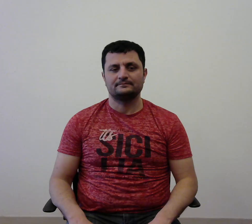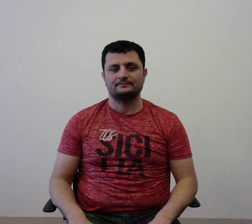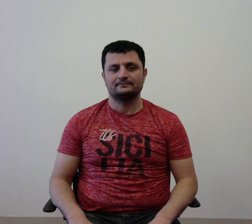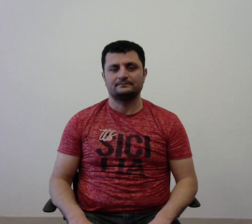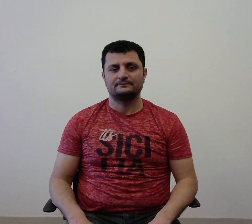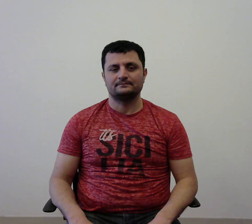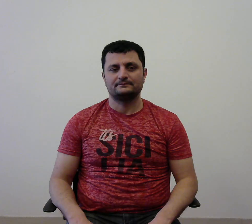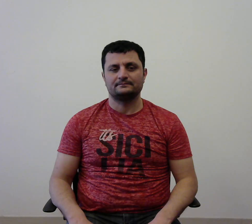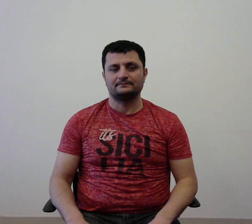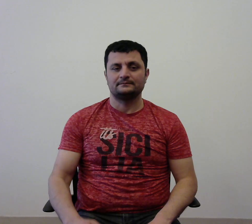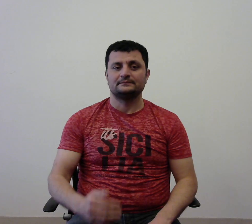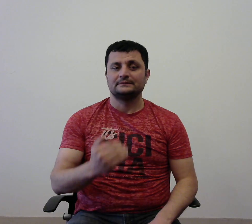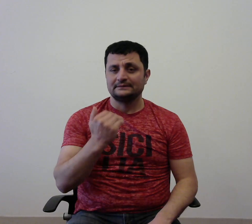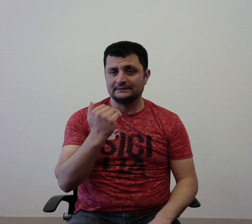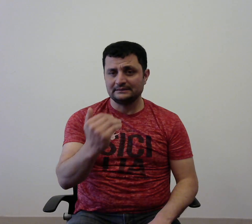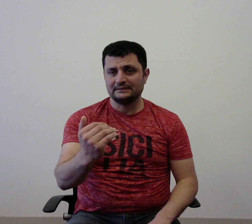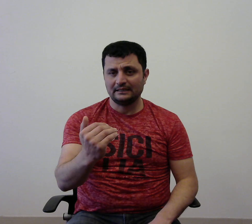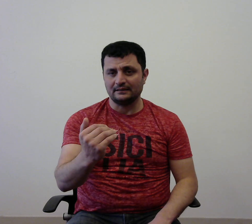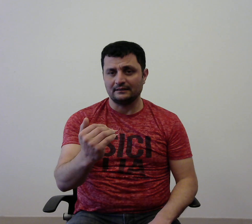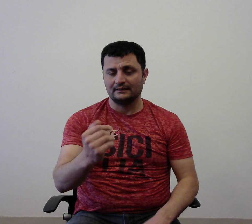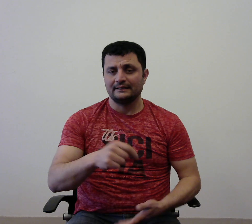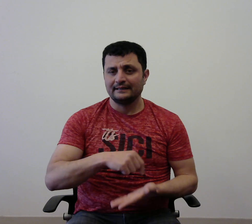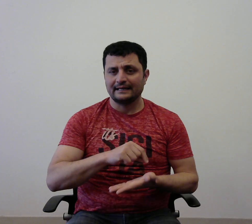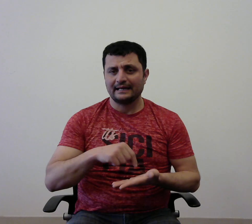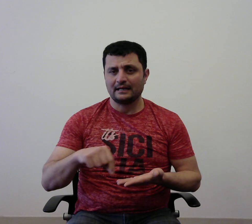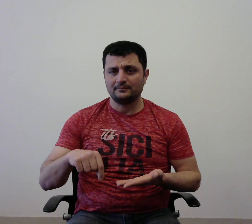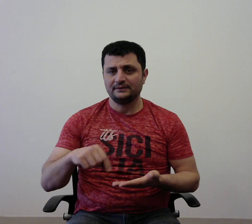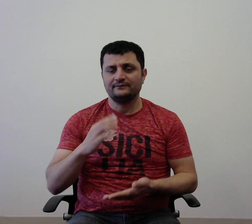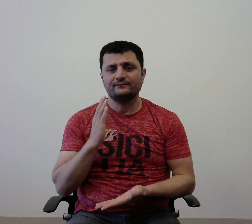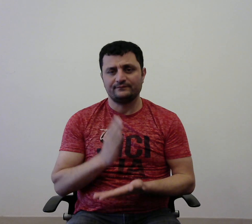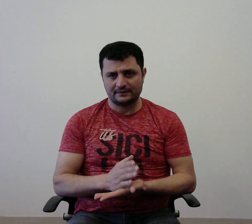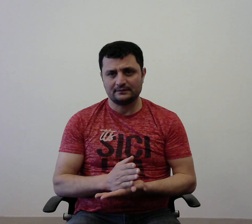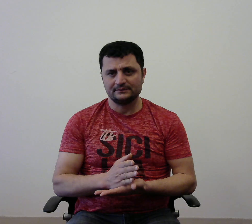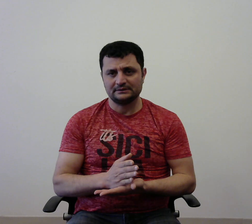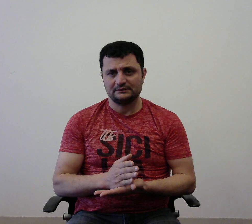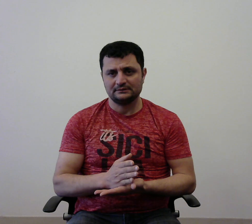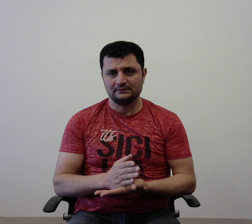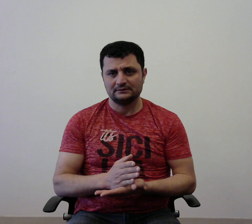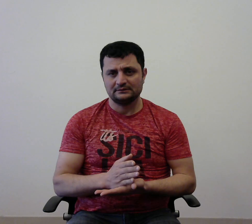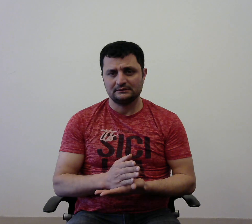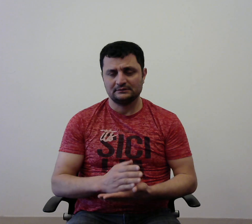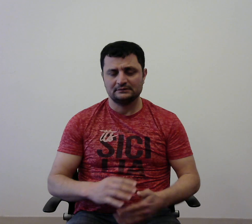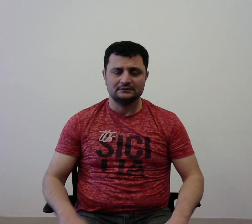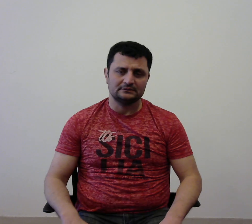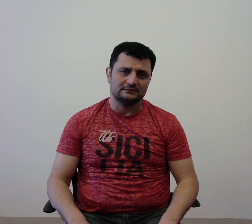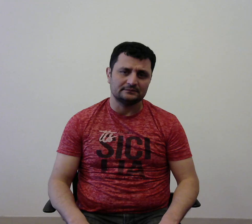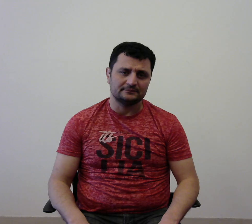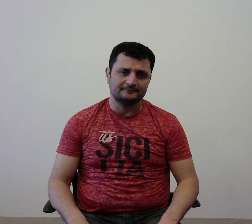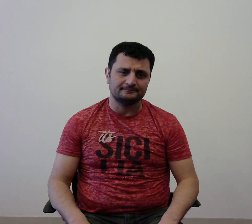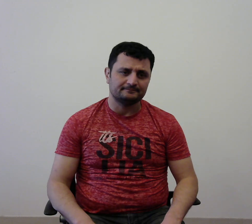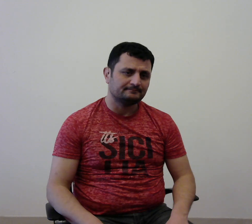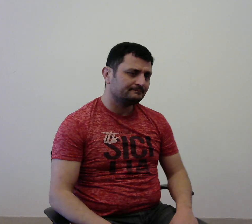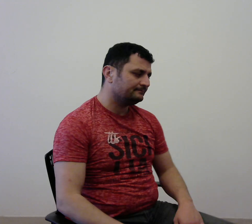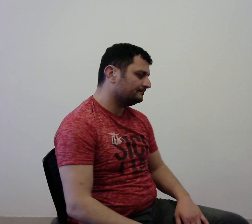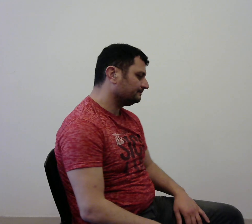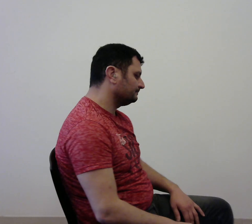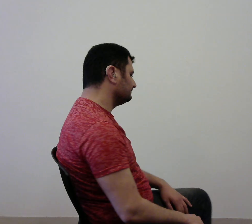Sizdə qələm varmı?